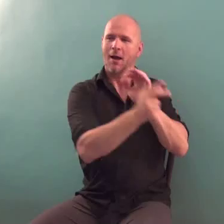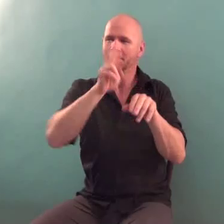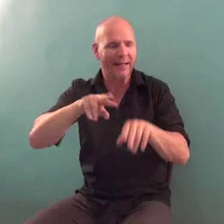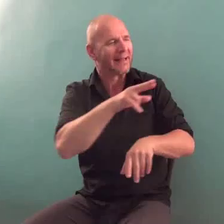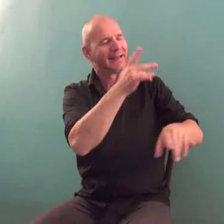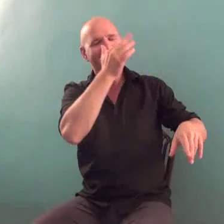Policjant patrzy za nim.